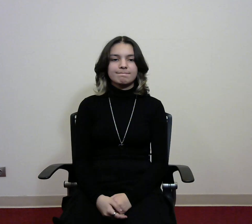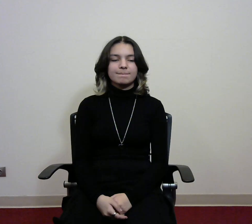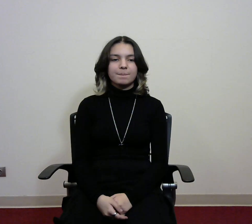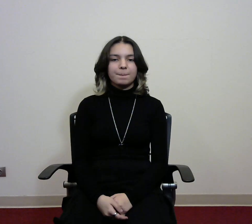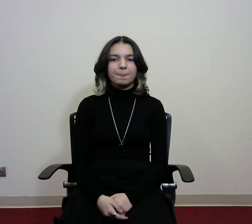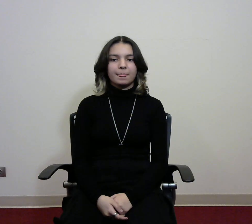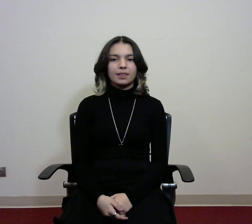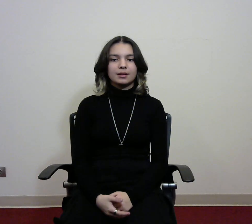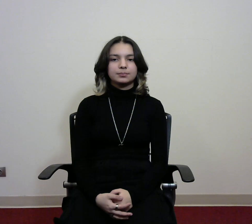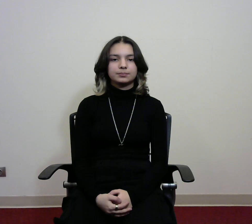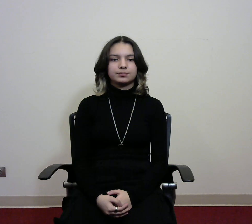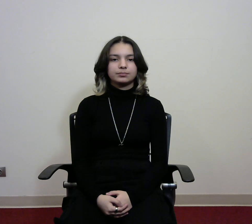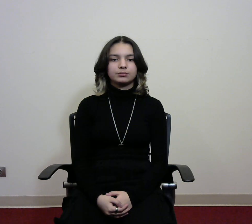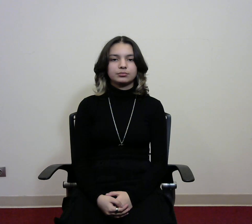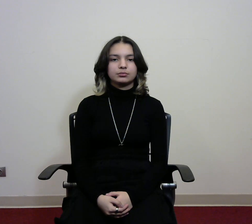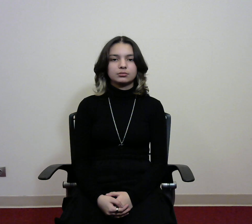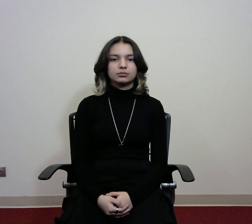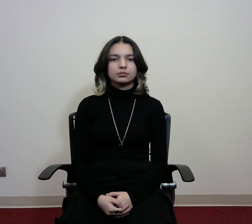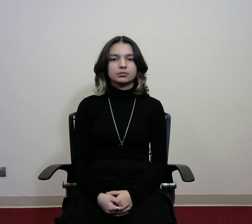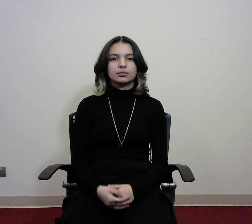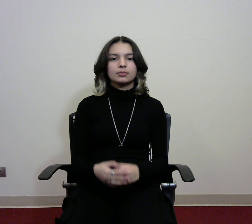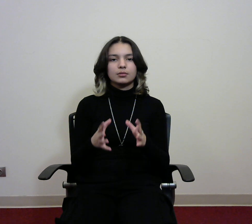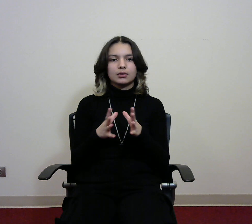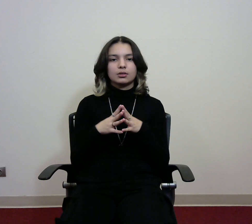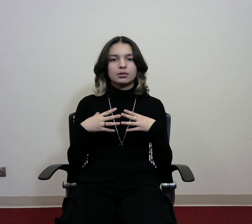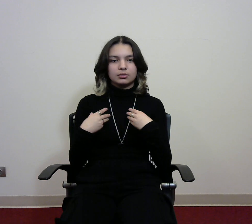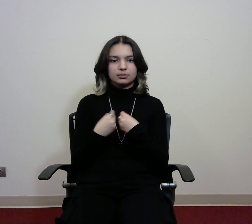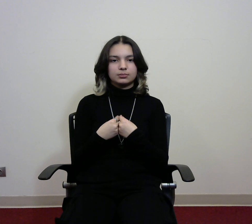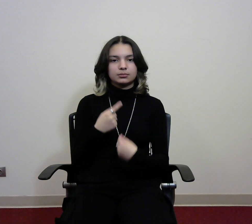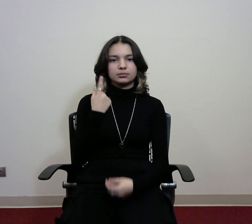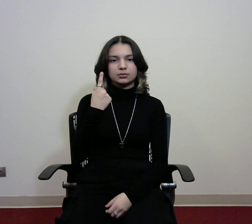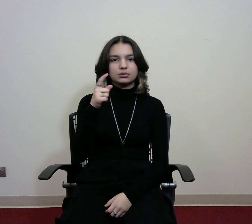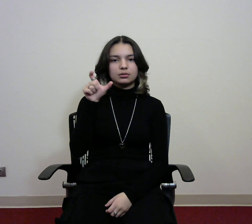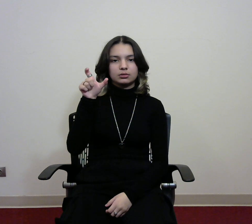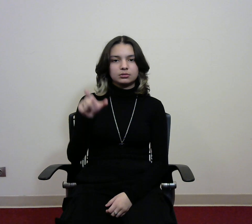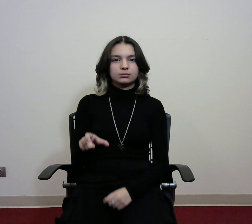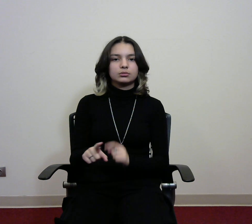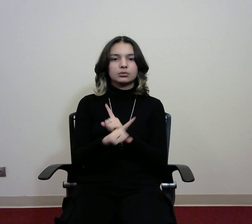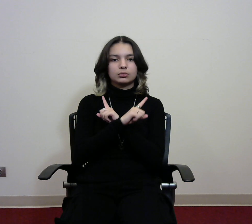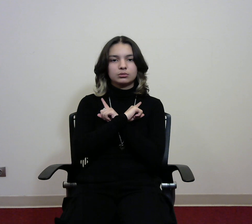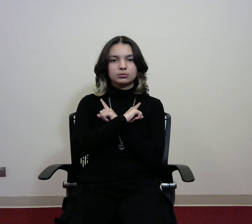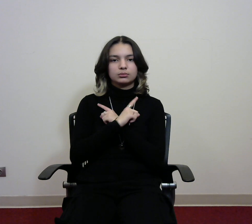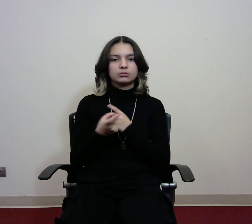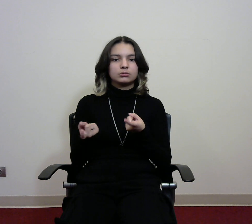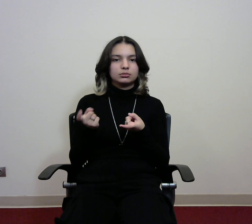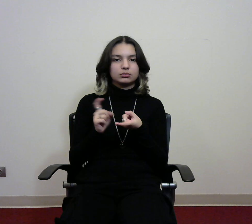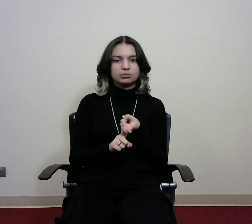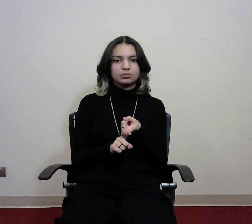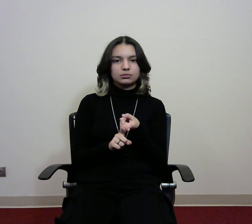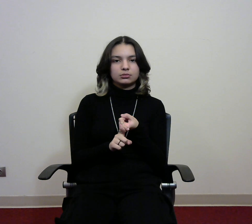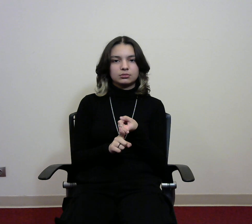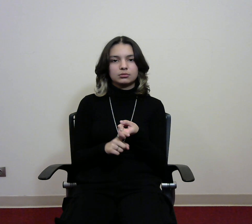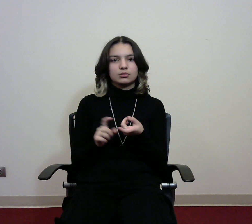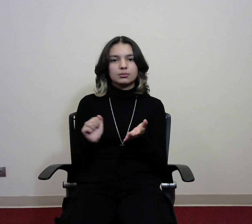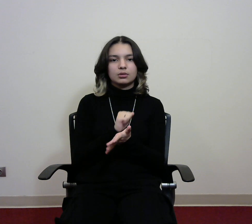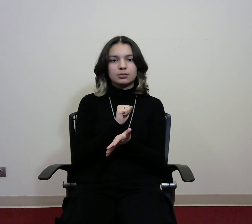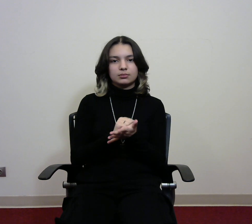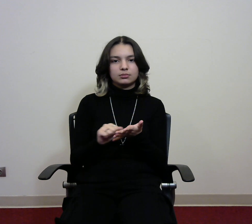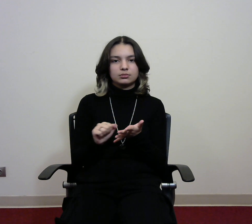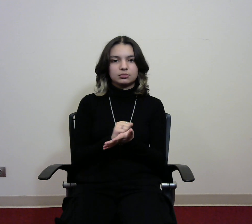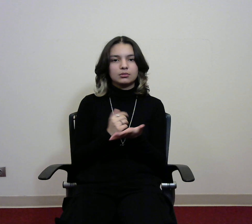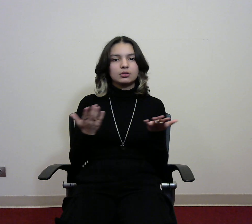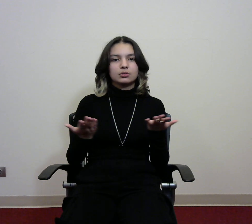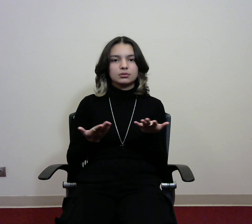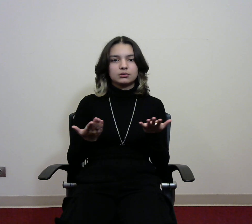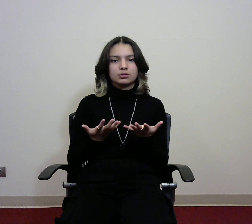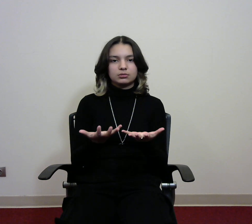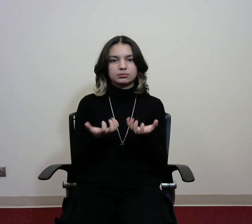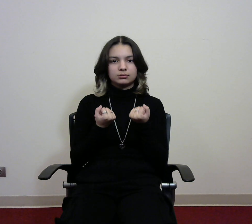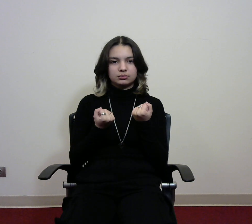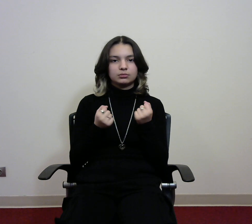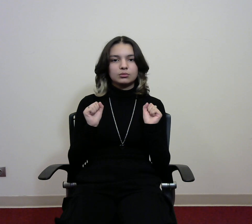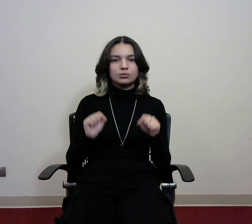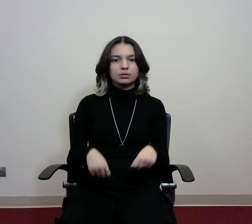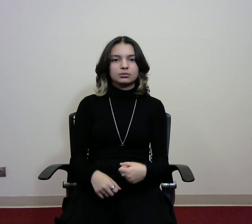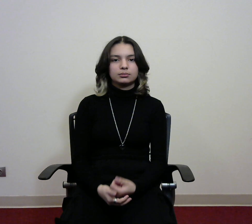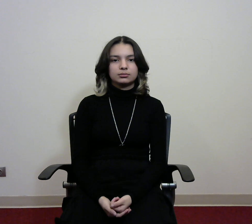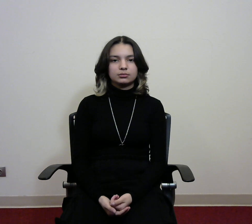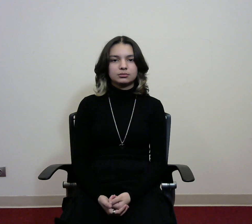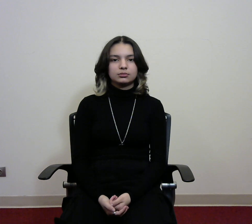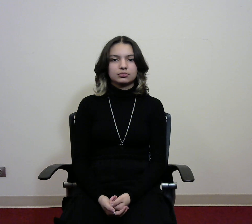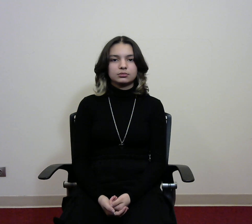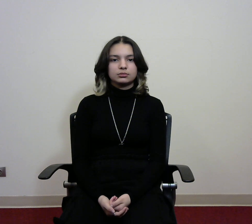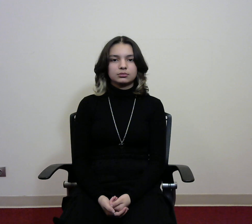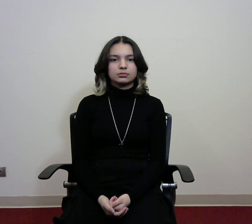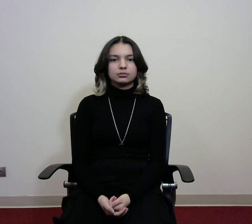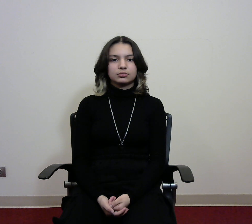Ailədən bir şəxsin ölməsi ilə bağlı sənəd necə almaq olar?